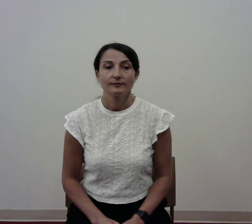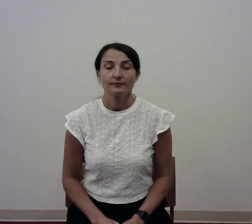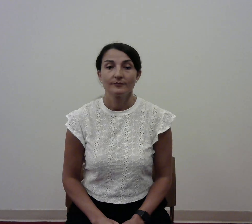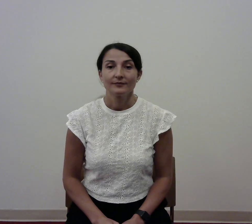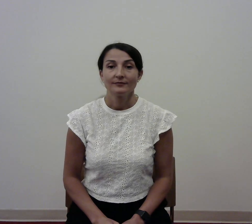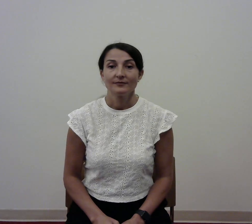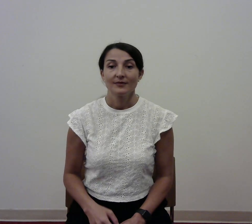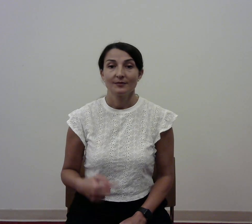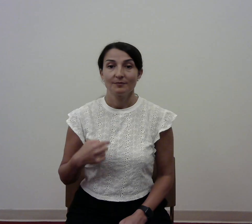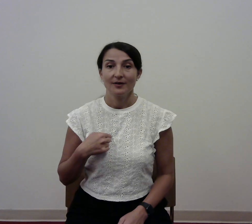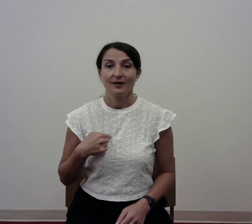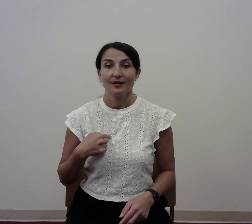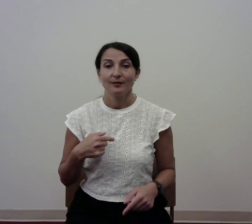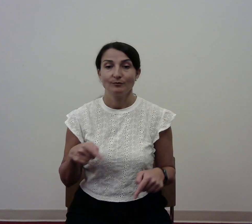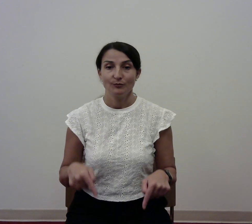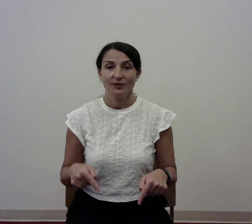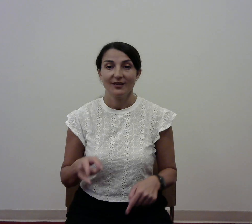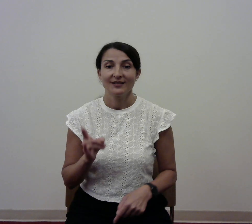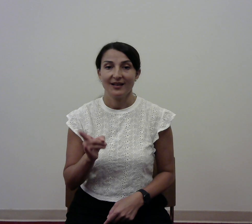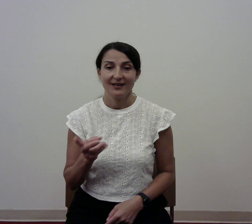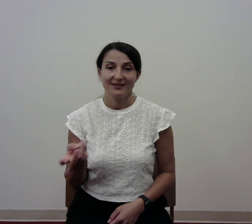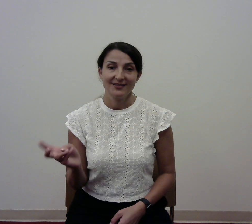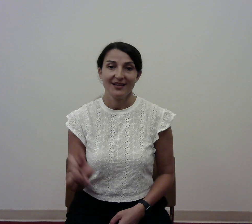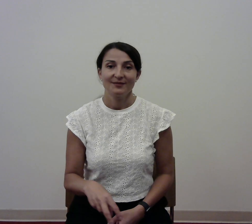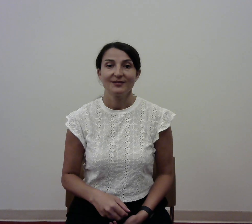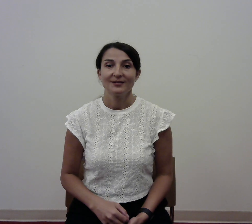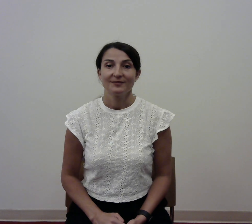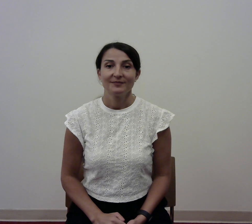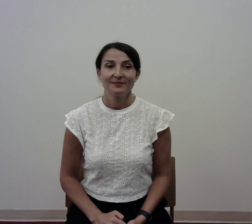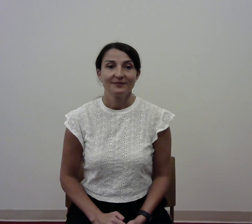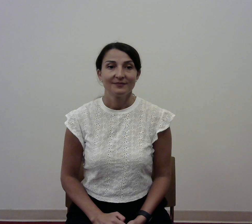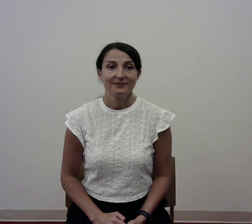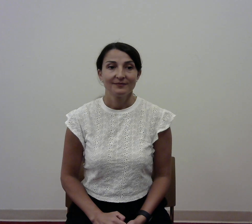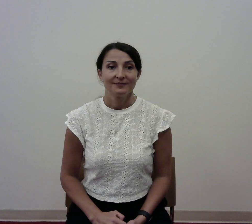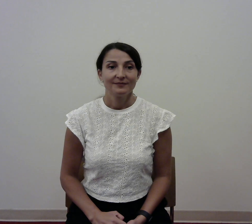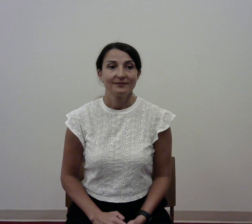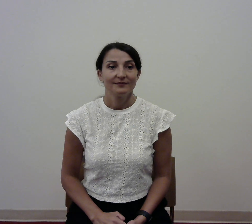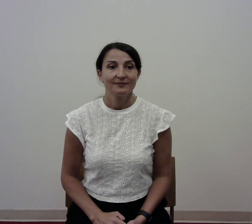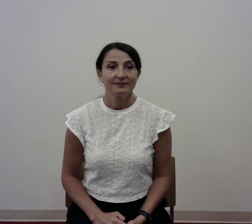Mən bura taksidə gəldim